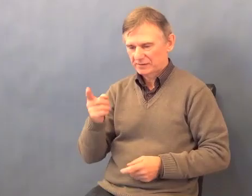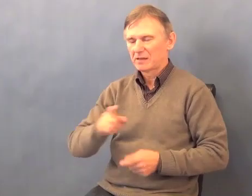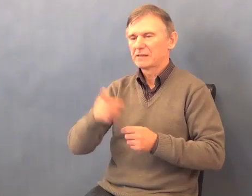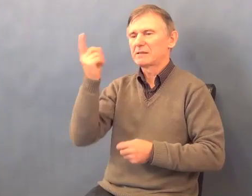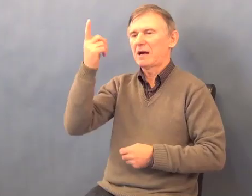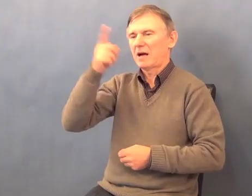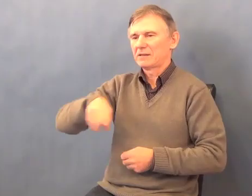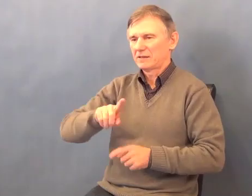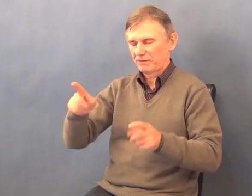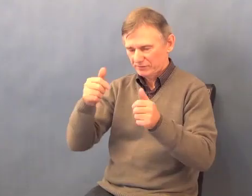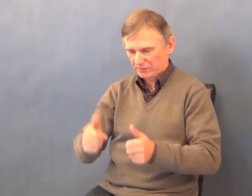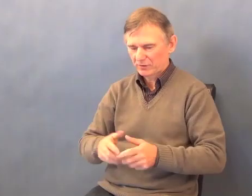To jest zakaz.